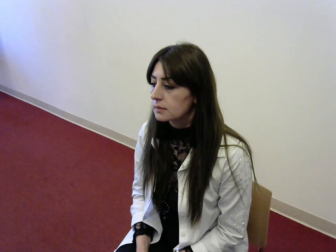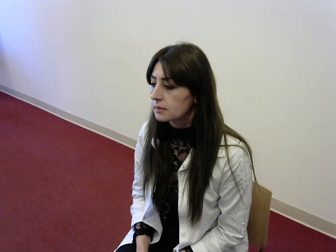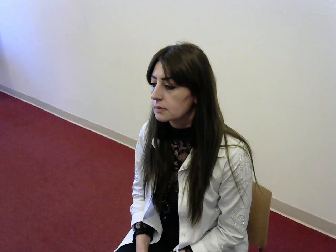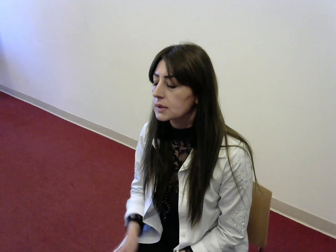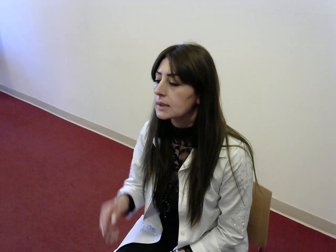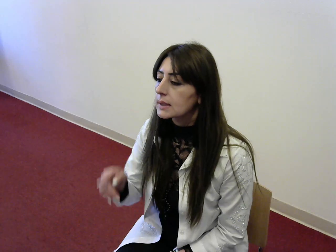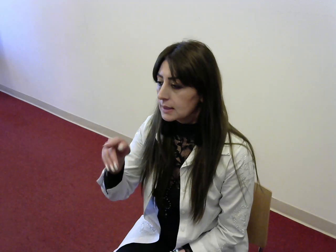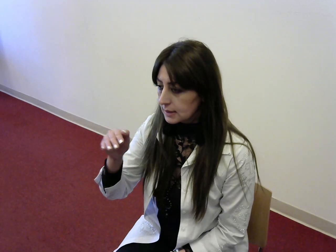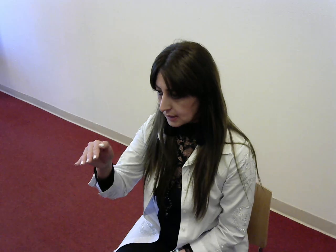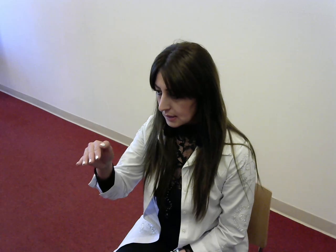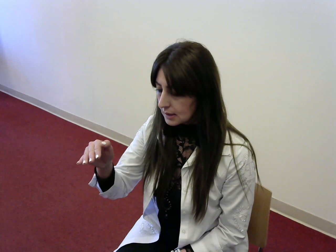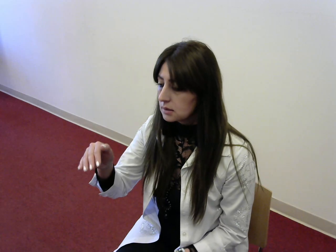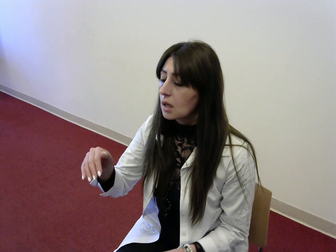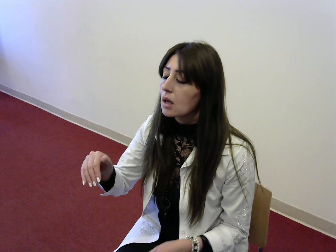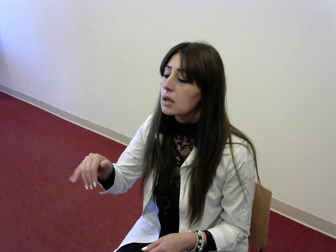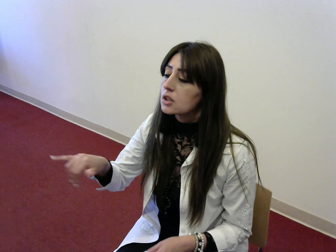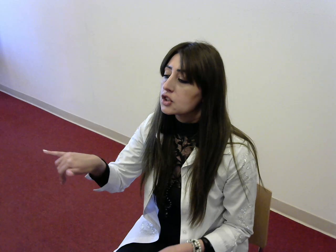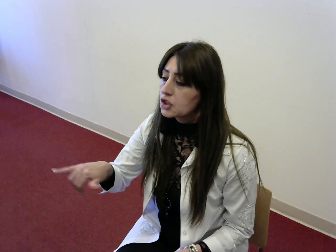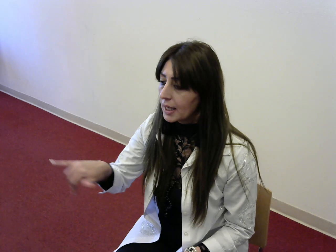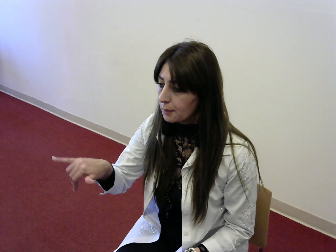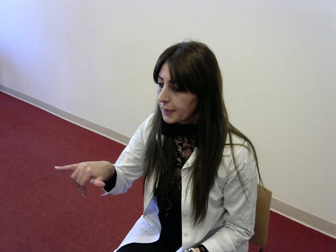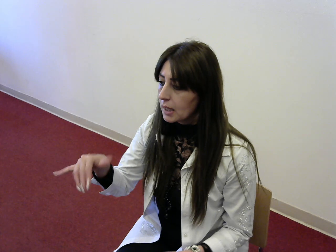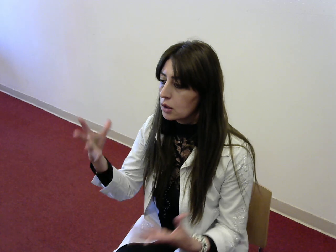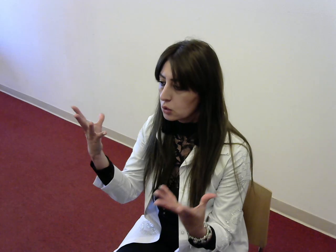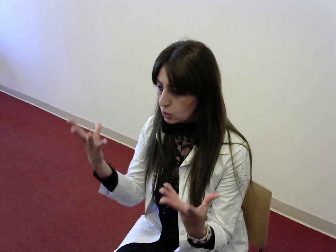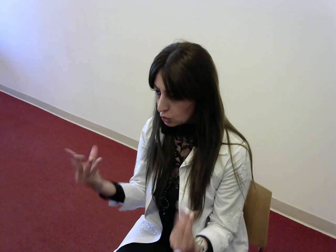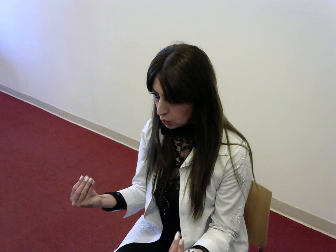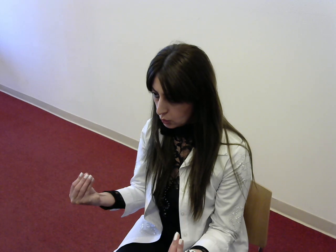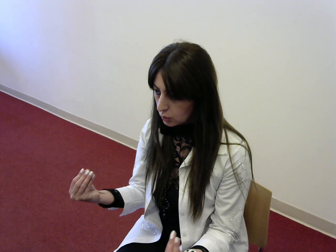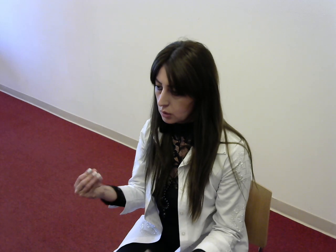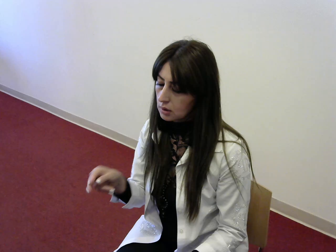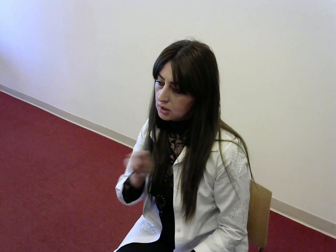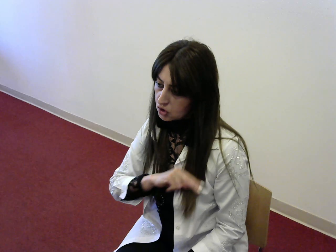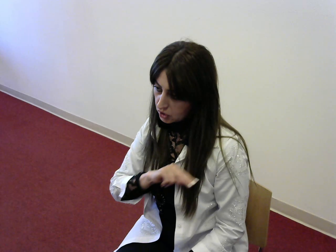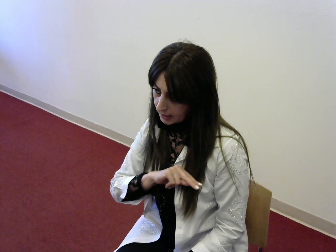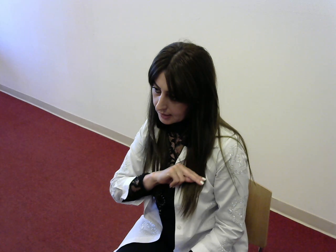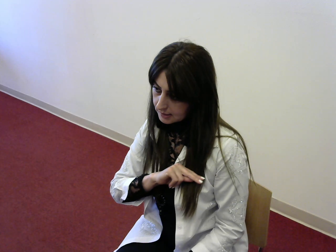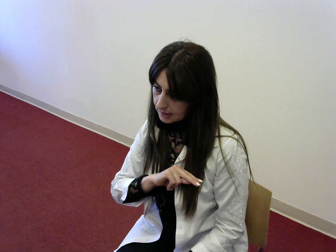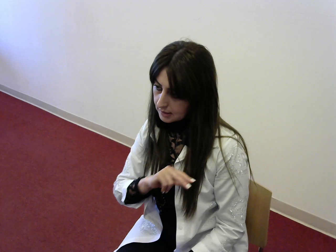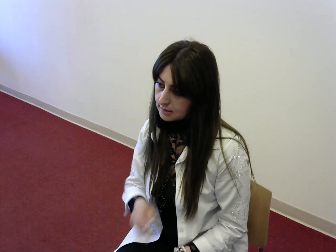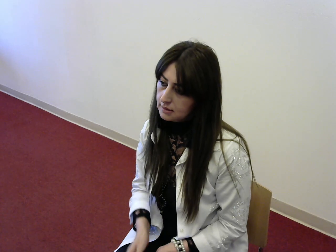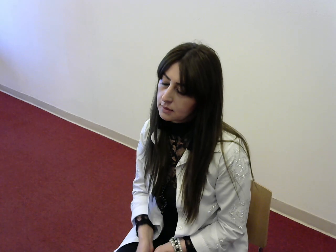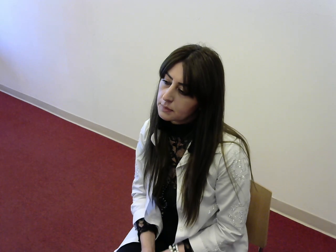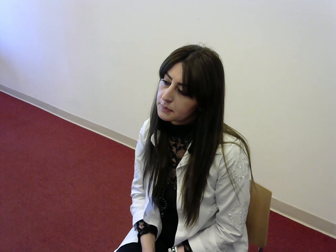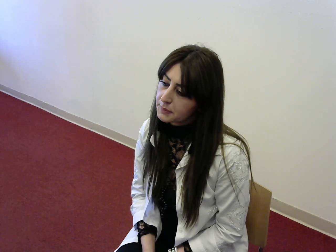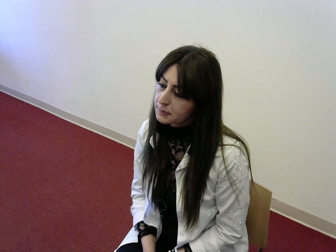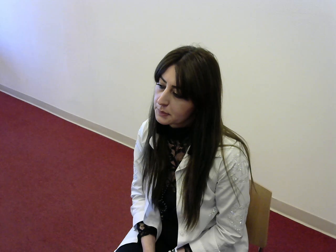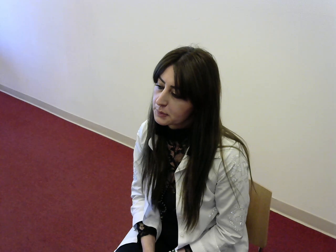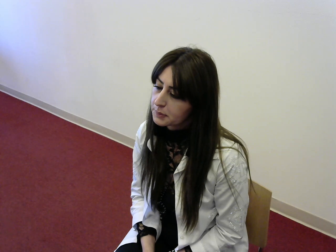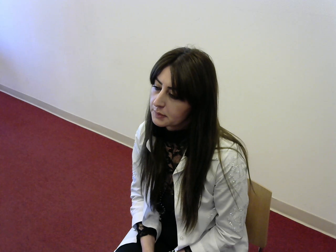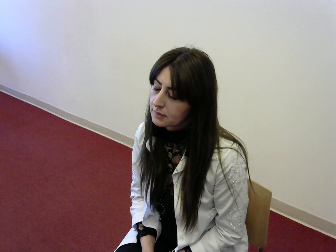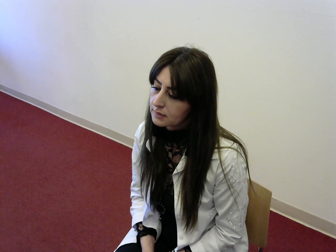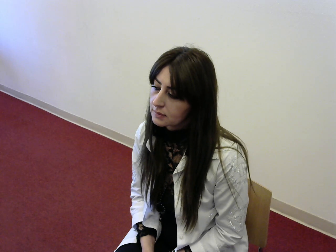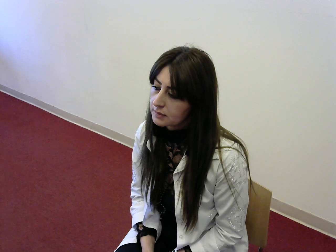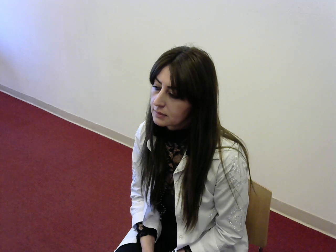Siz şənbə günü işləyirsiz?